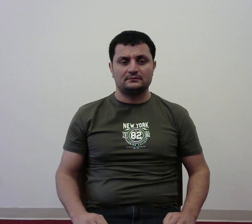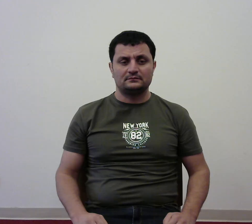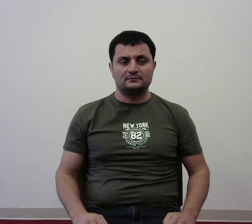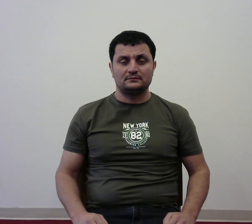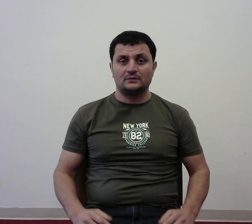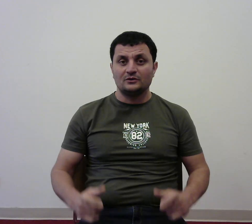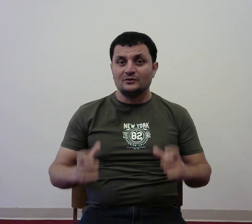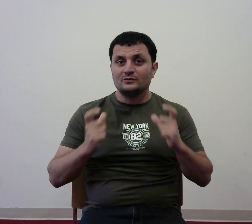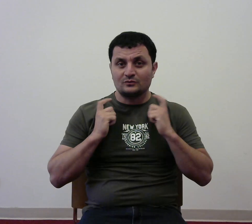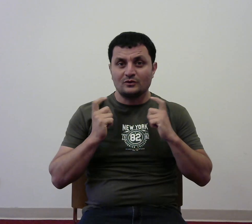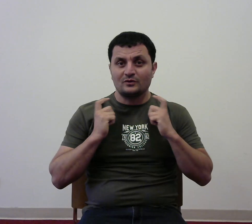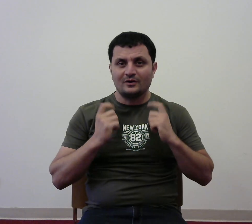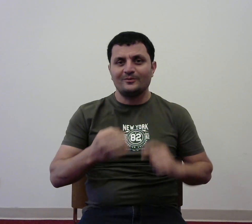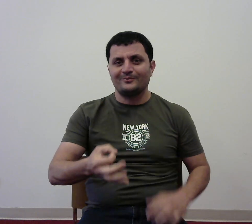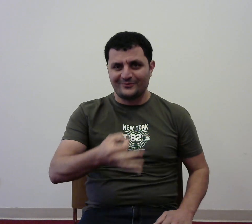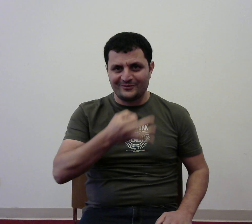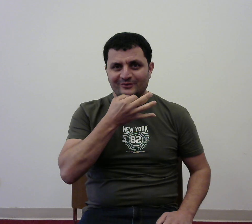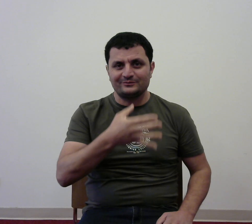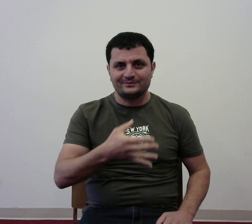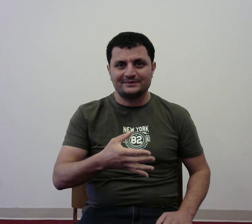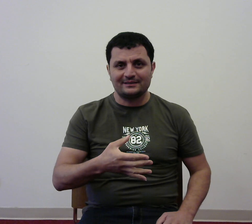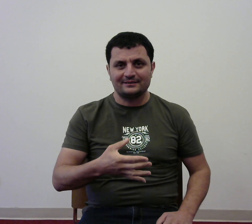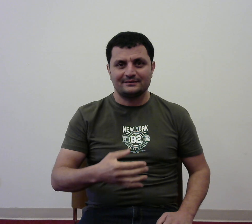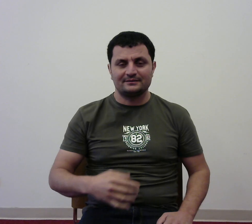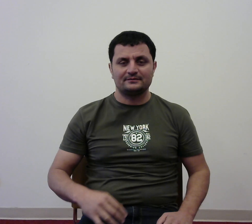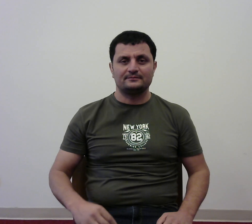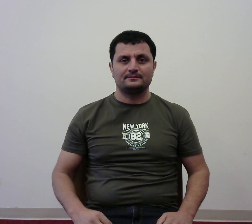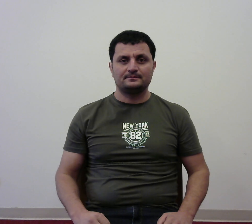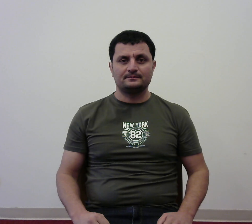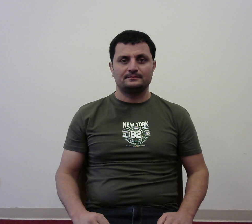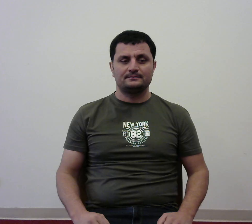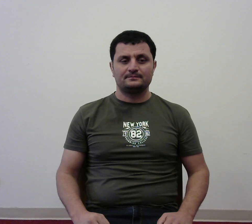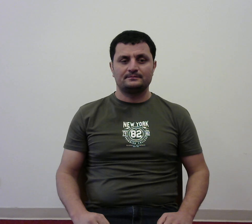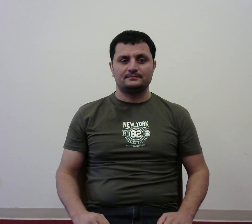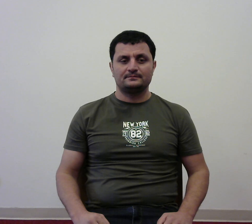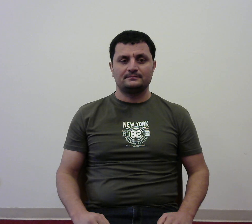Köynəyim xoşuna gəlir?